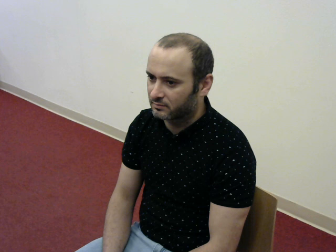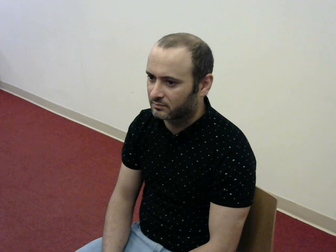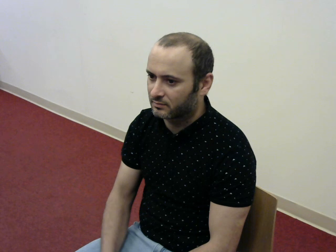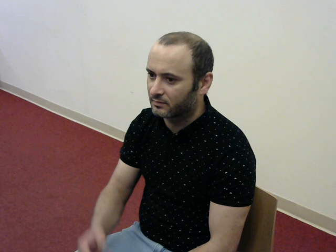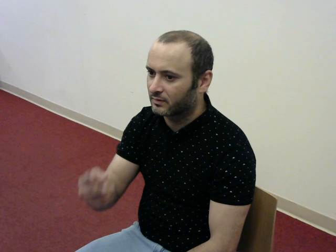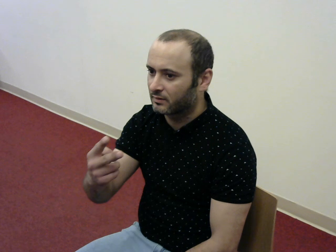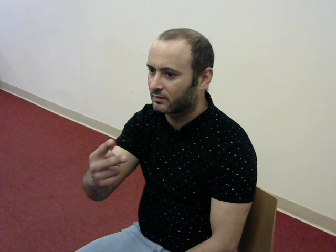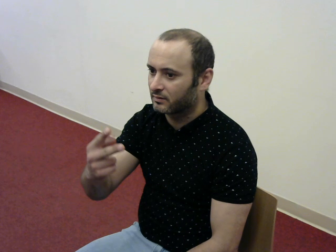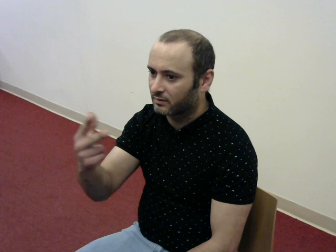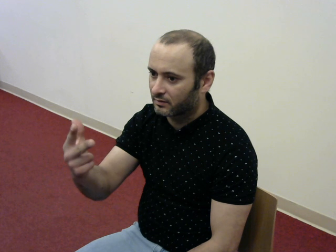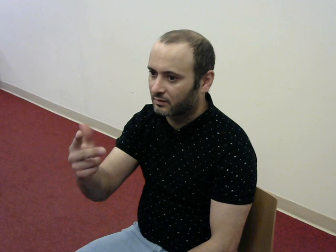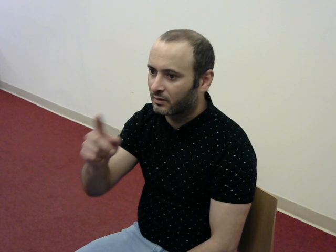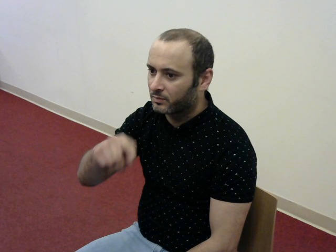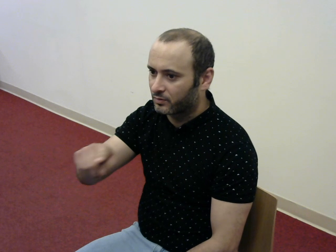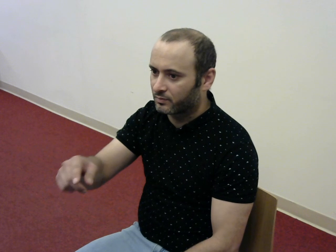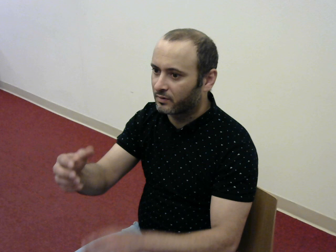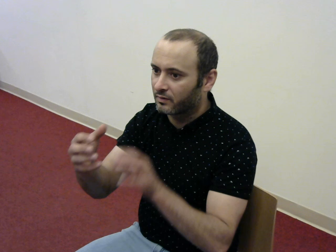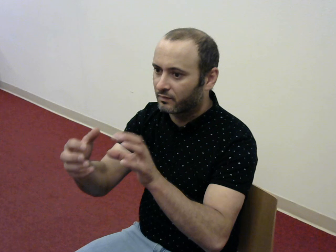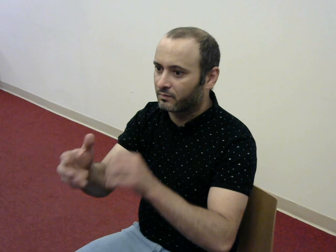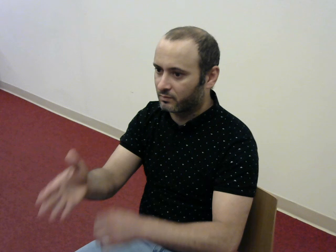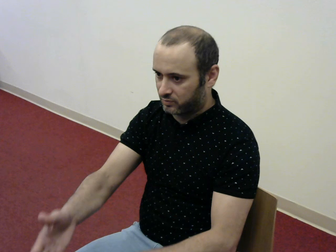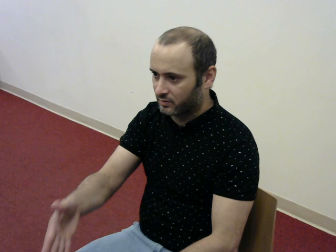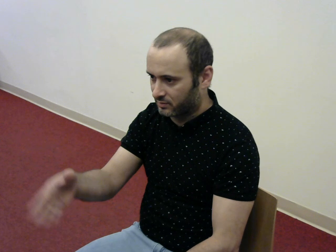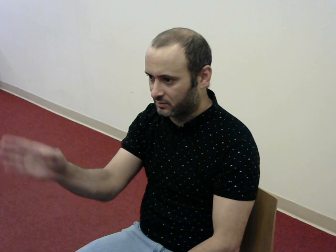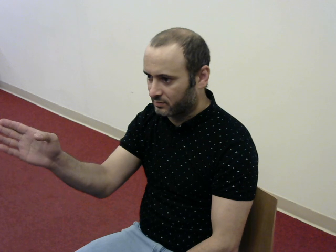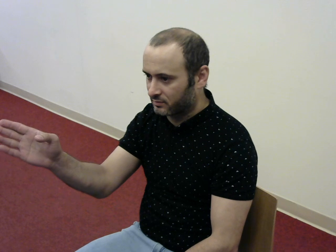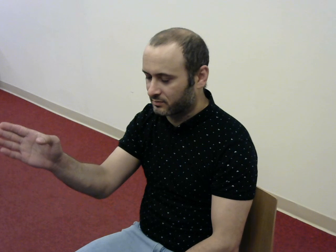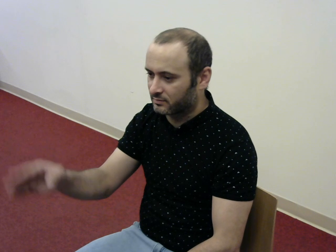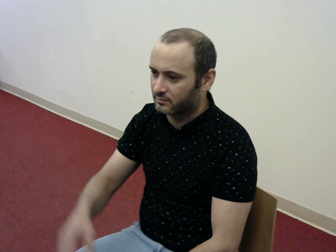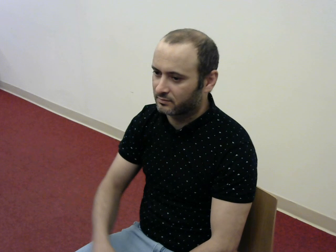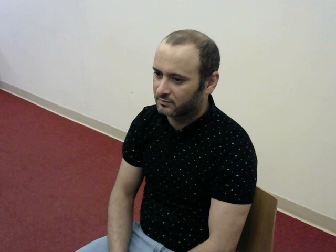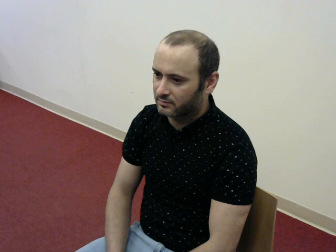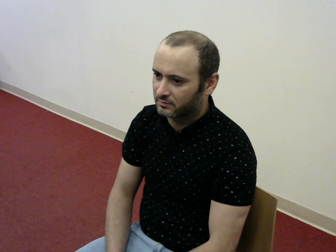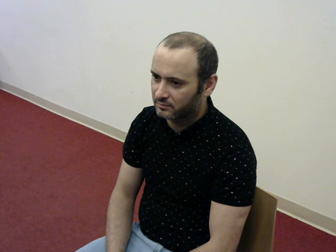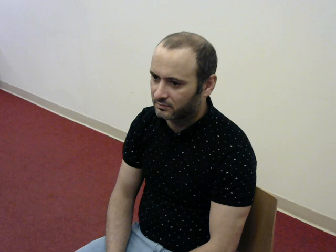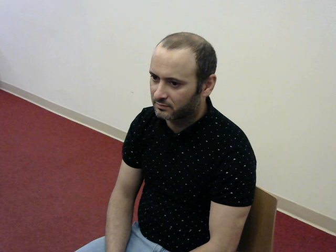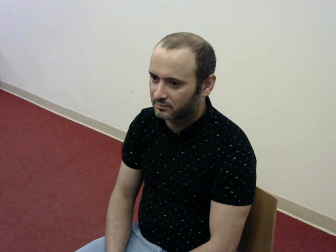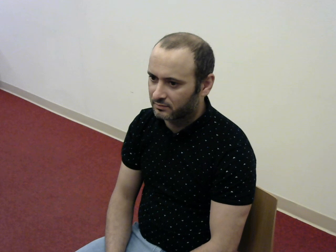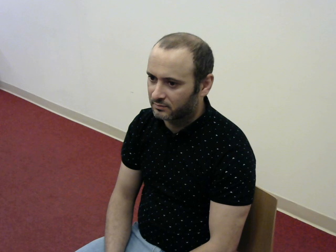23 saylı avtobus burdan keçir?